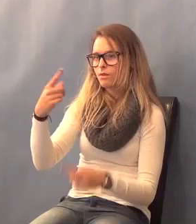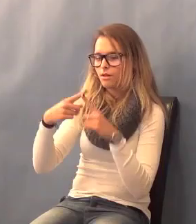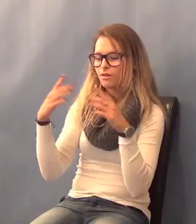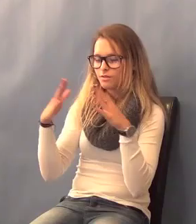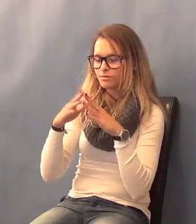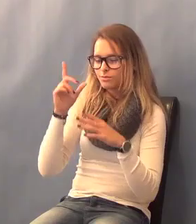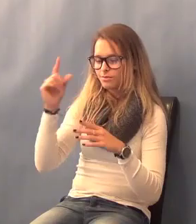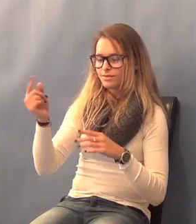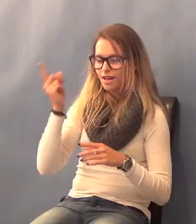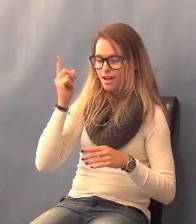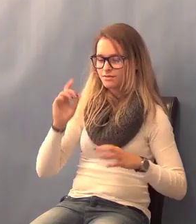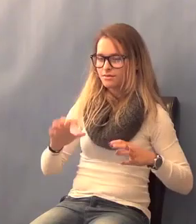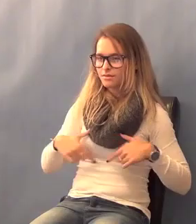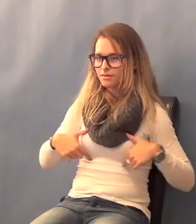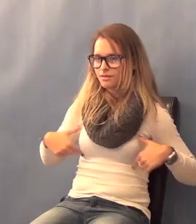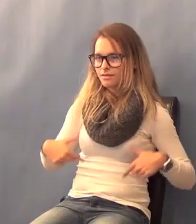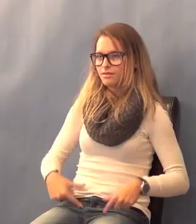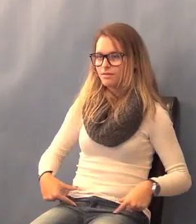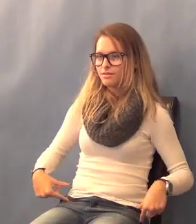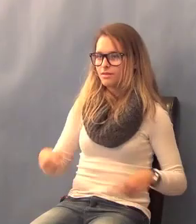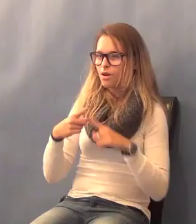Zakaz wchodzenia do kościoła w stroju kąpielowym.